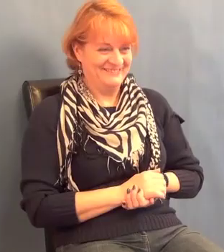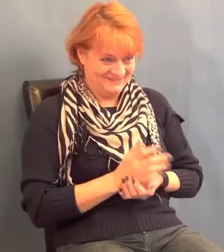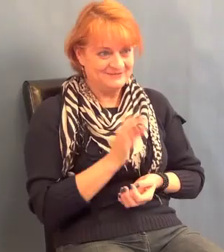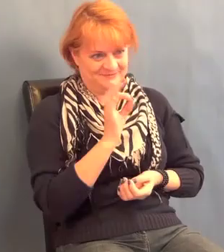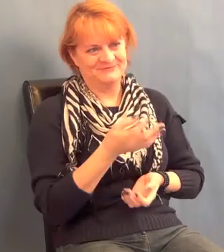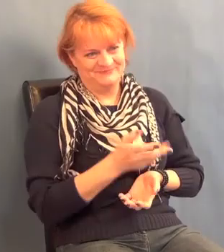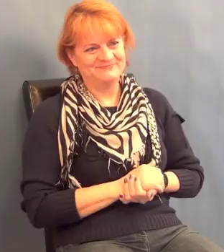Dobrze.